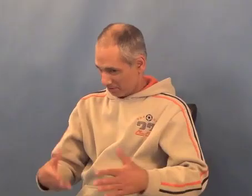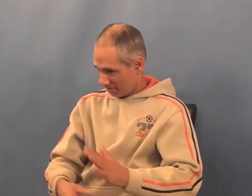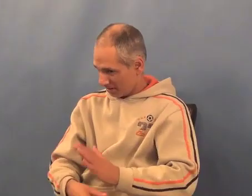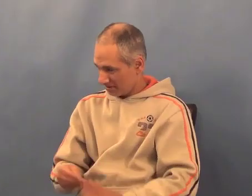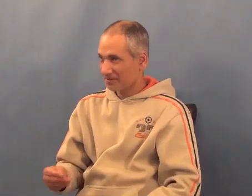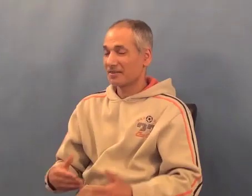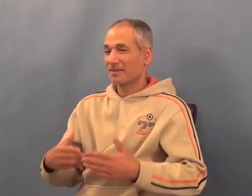Kradnie bramę?